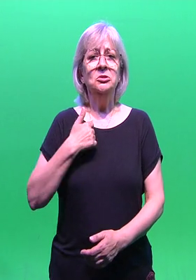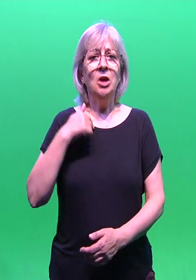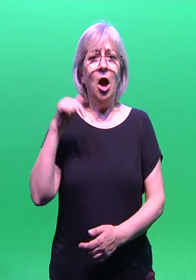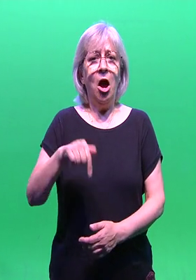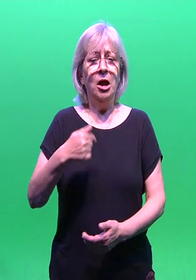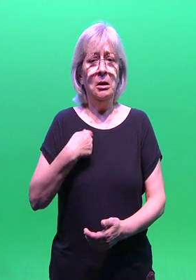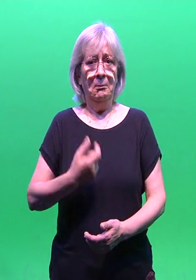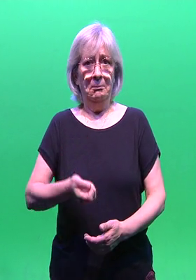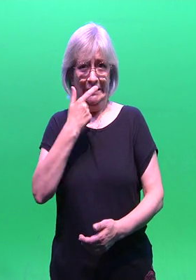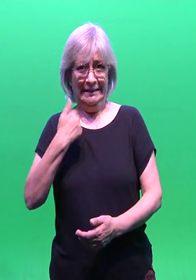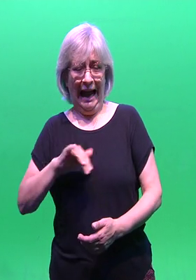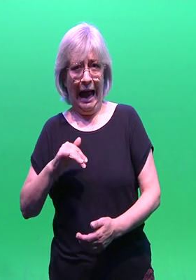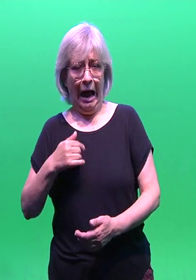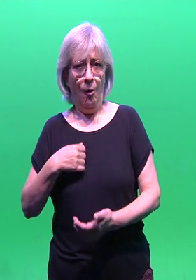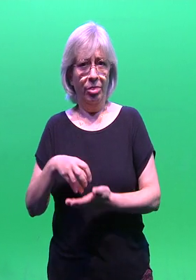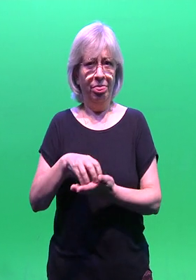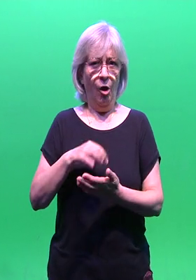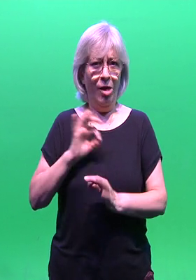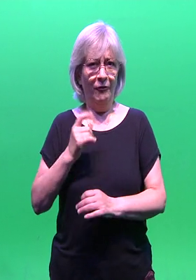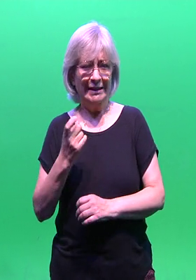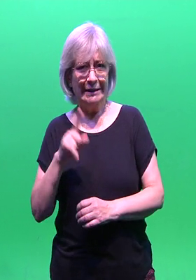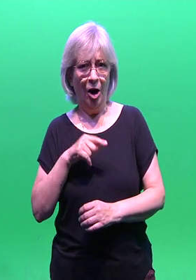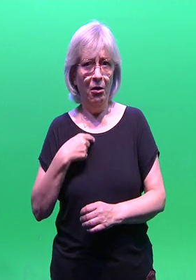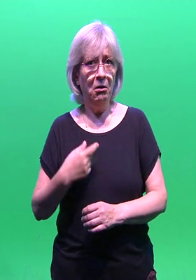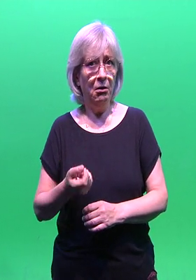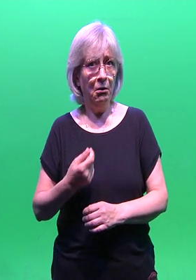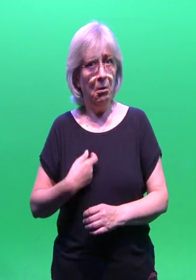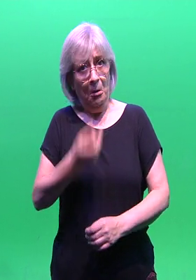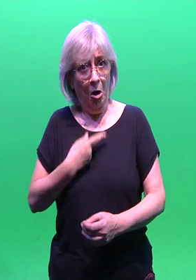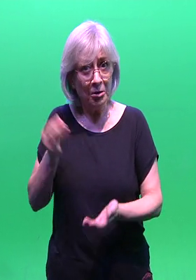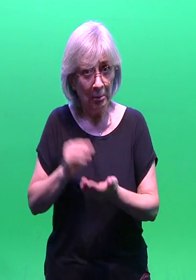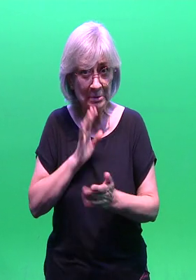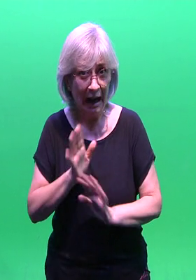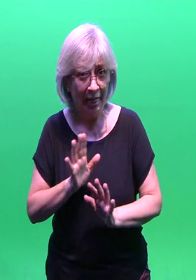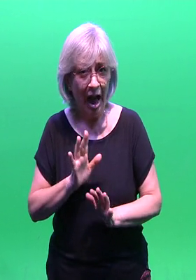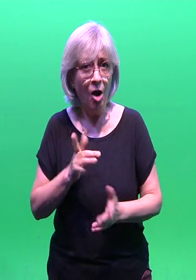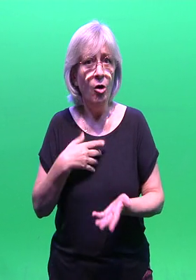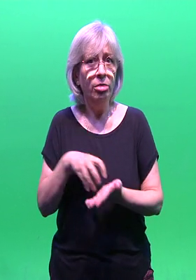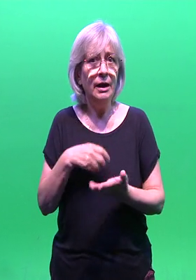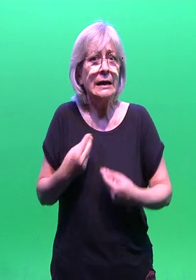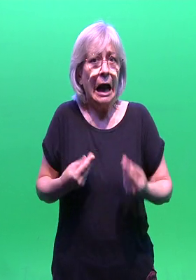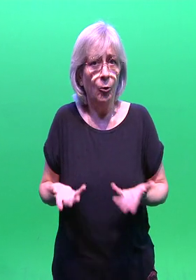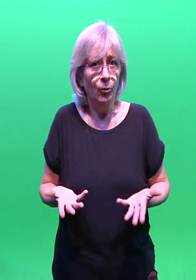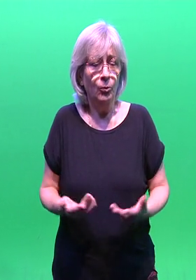Com que no sabia si ja m'havia pres la pastilla avui o no, me n'he pres una altra. No sé si no passa res o què he de fer?